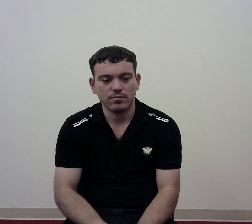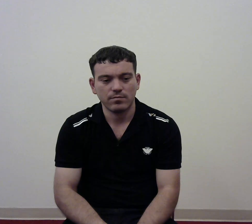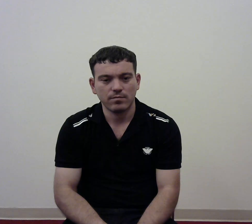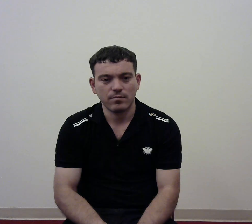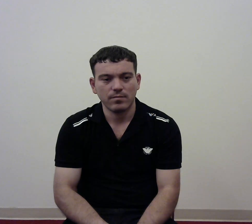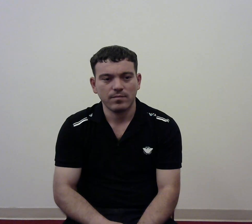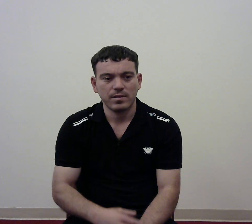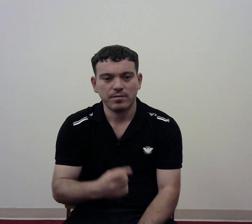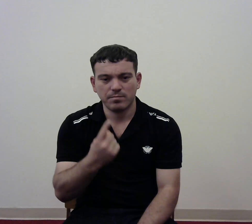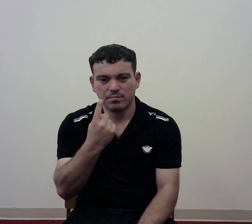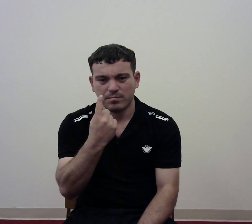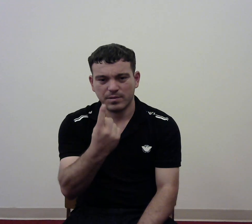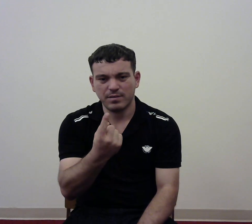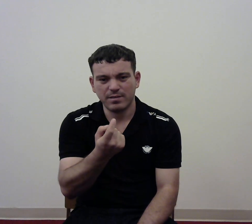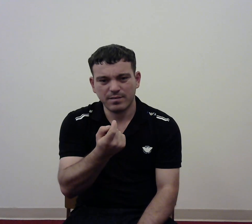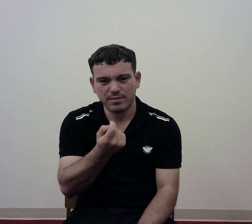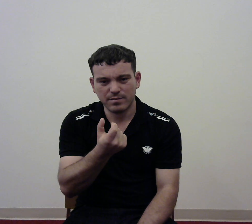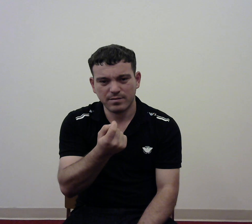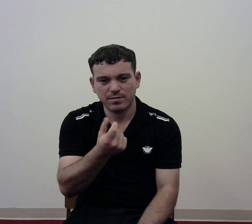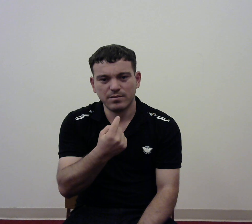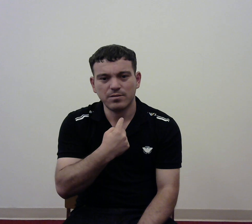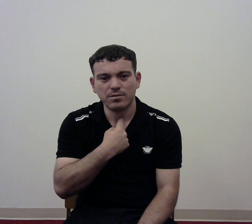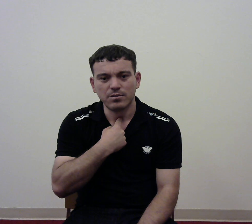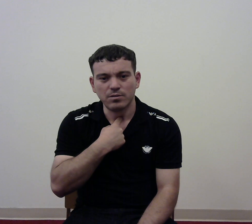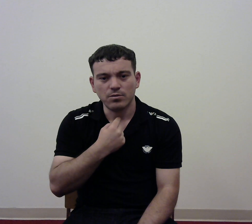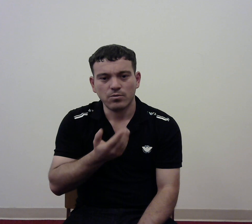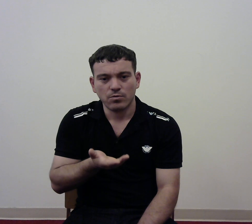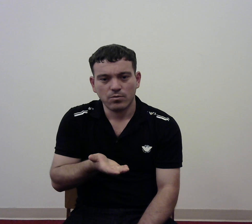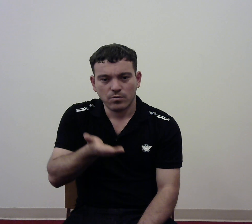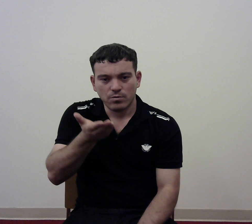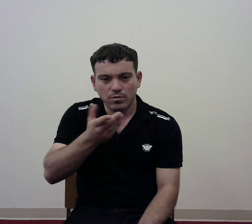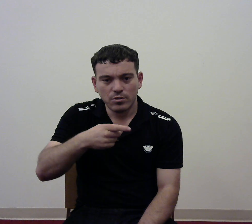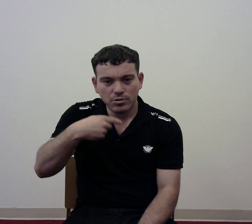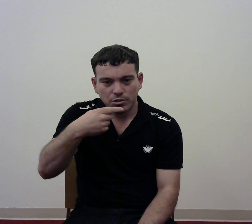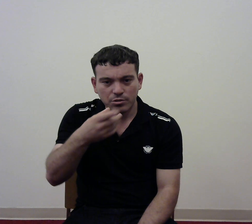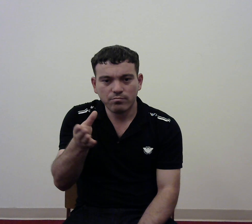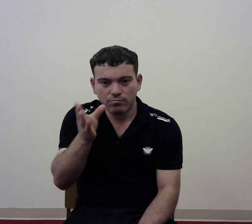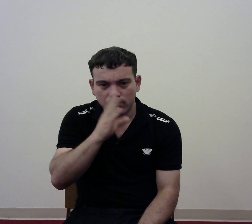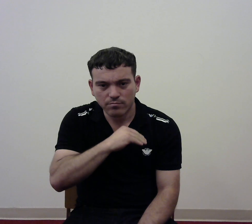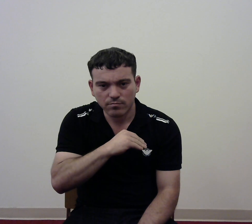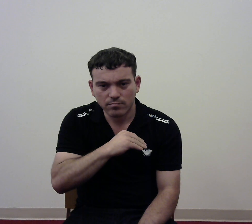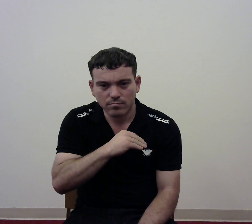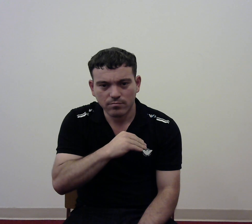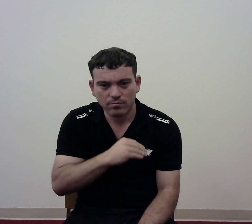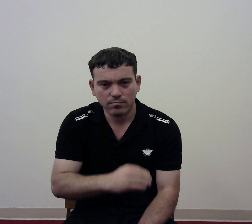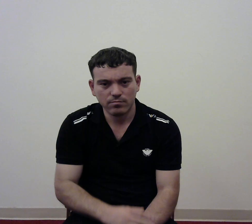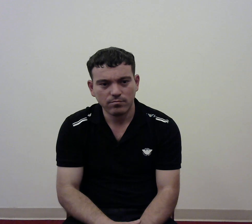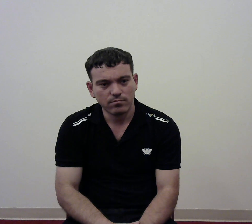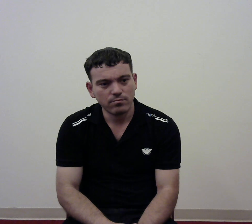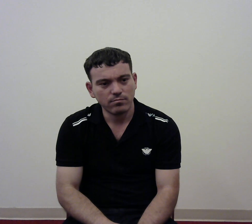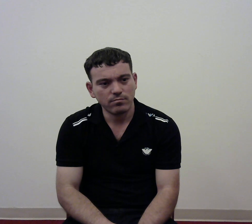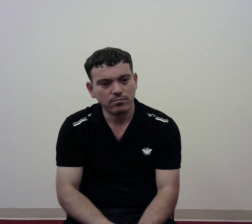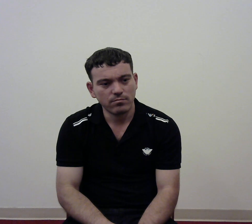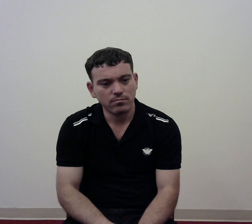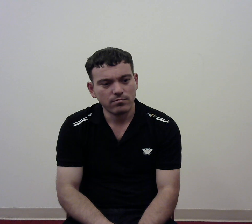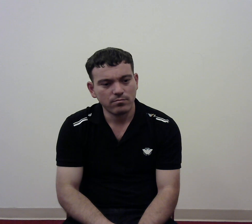Bir az ucadan deyə bilərsinizmi?